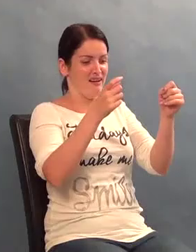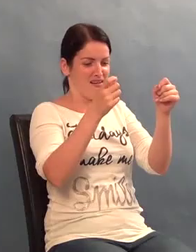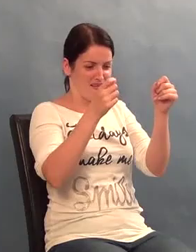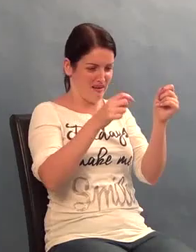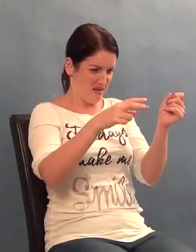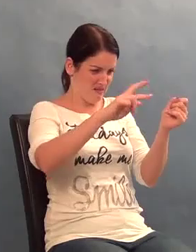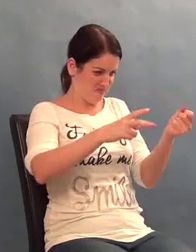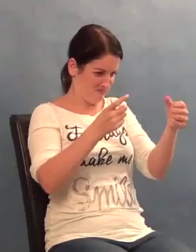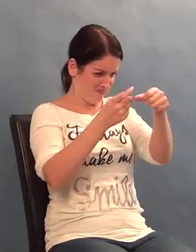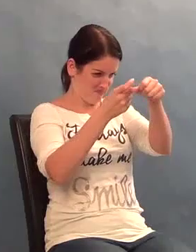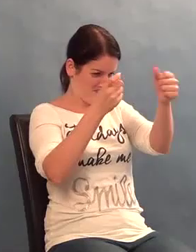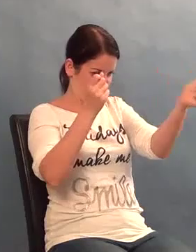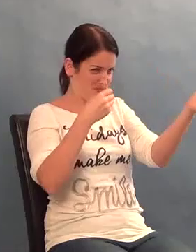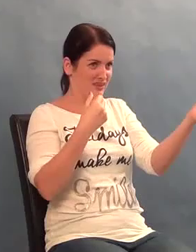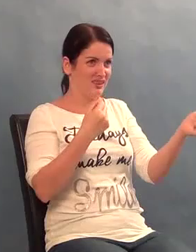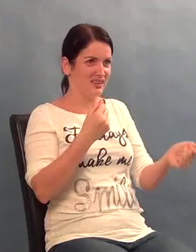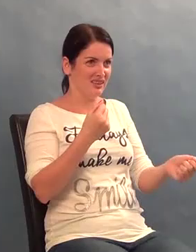Wskazówka budzika trafiła go w pupę i go obudziła.